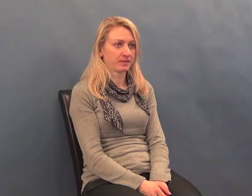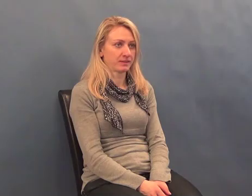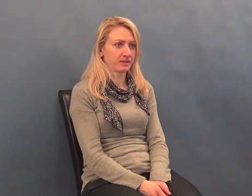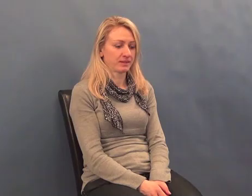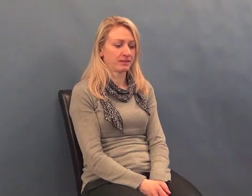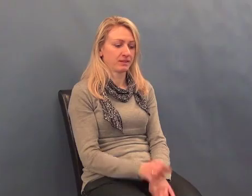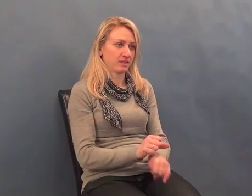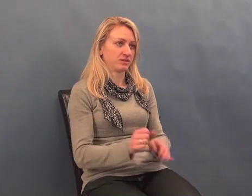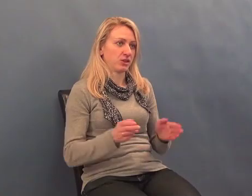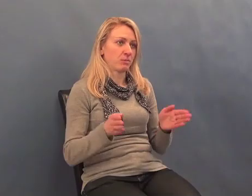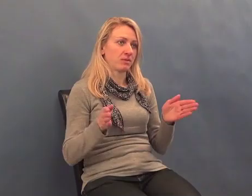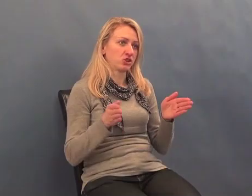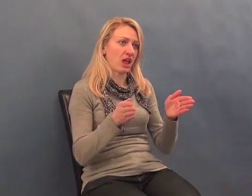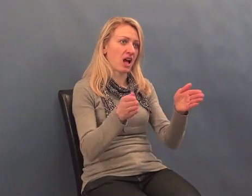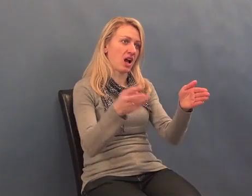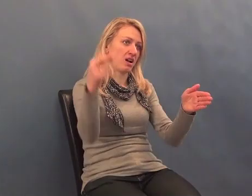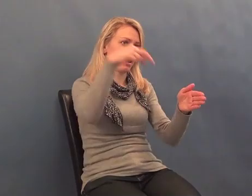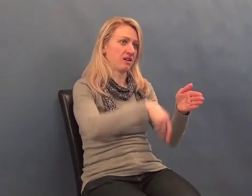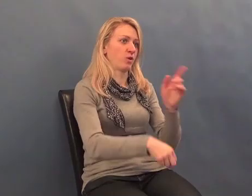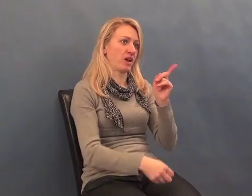Jest rzeka i trzeba uważać, żeby do niej nie wpaść.